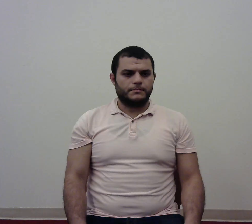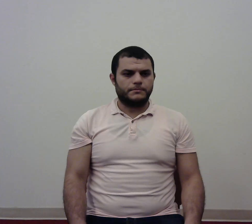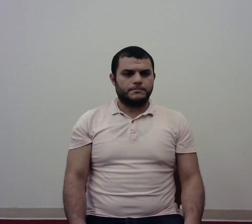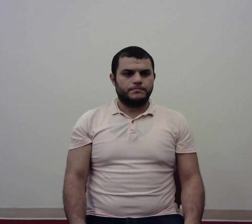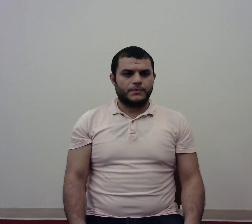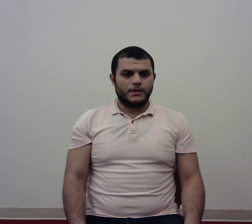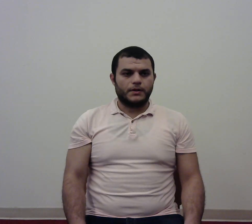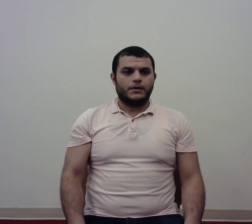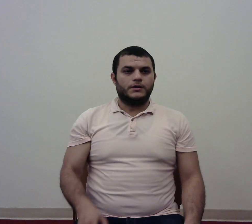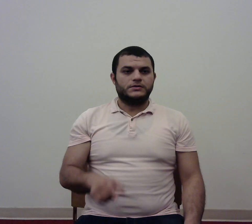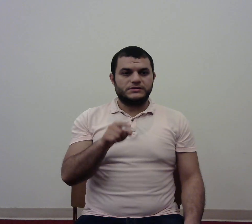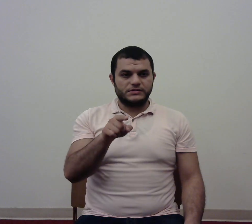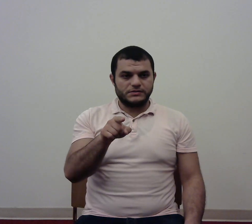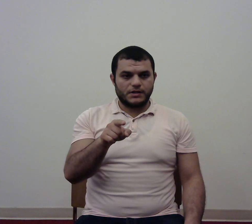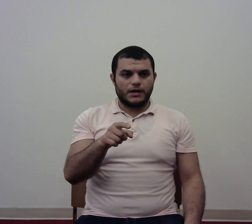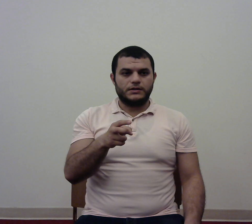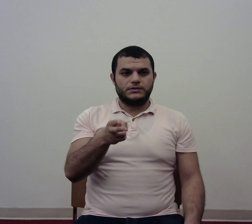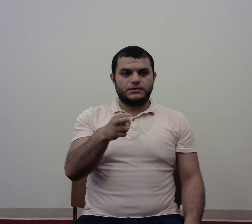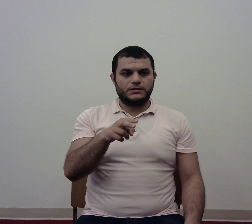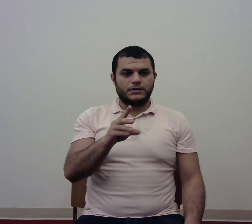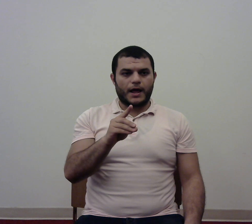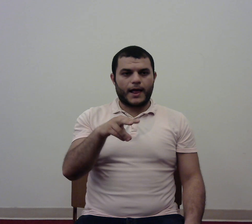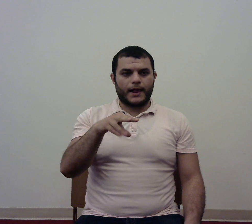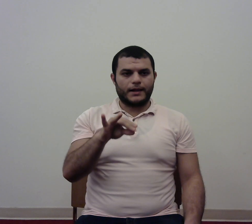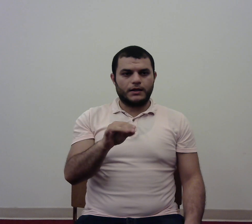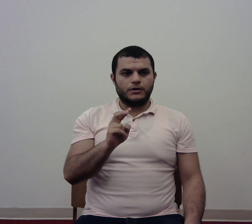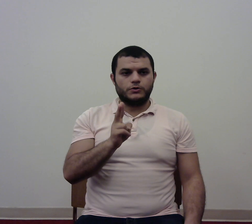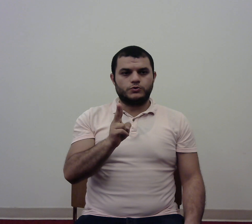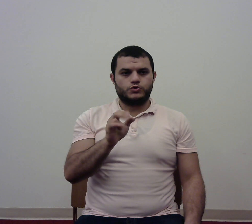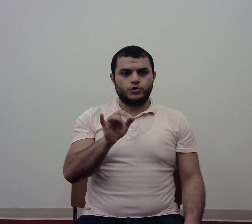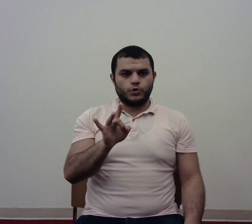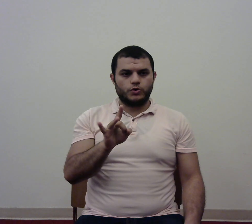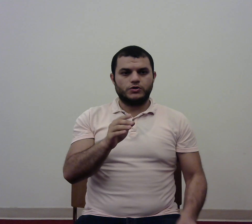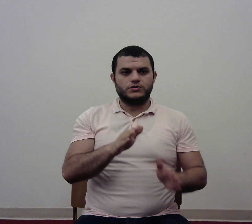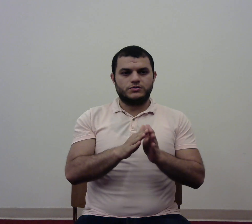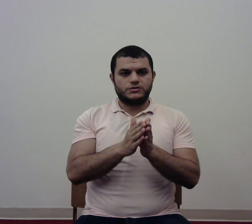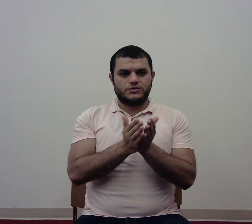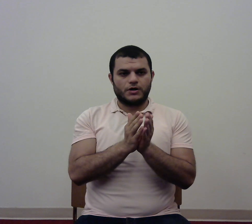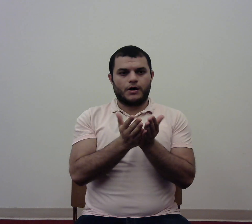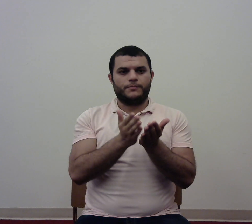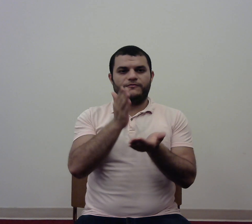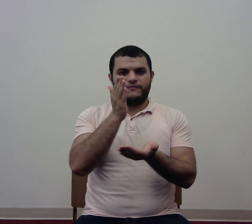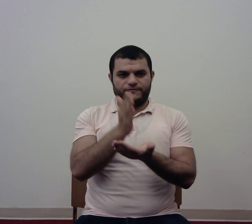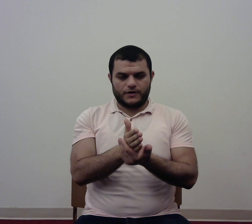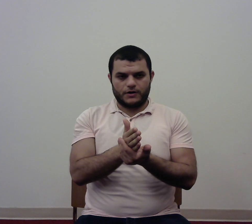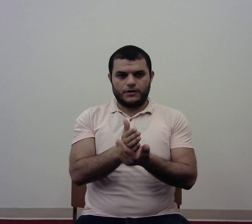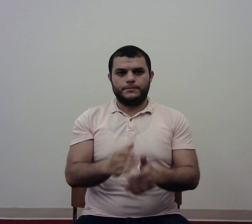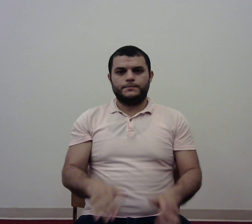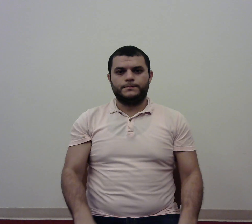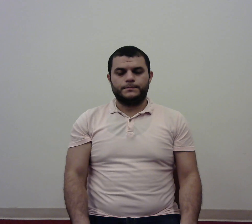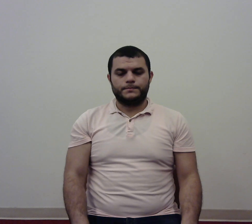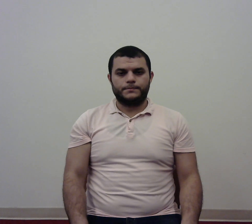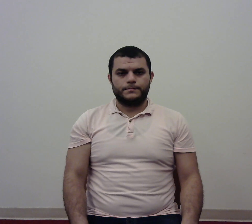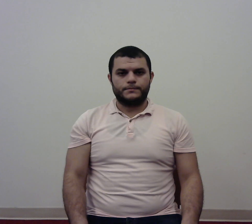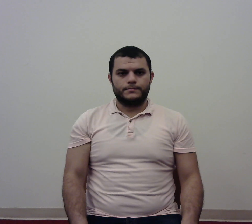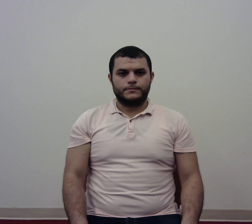Sizdə "Dəli Kür" kitabı var?